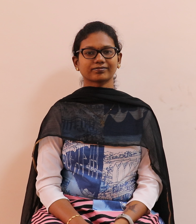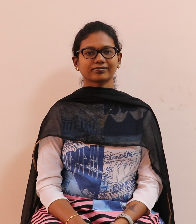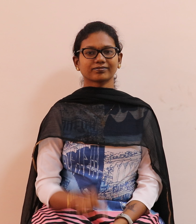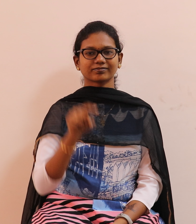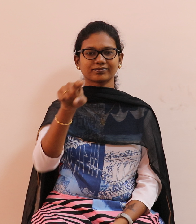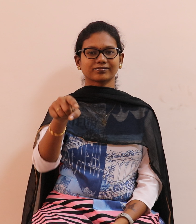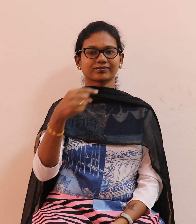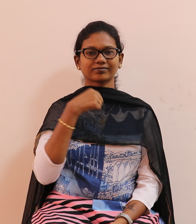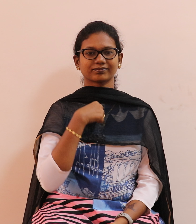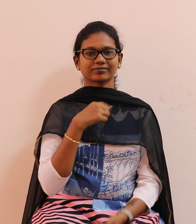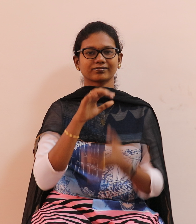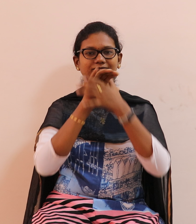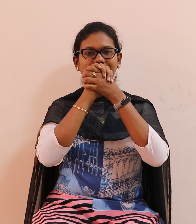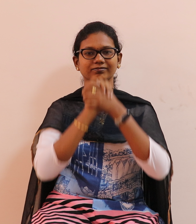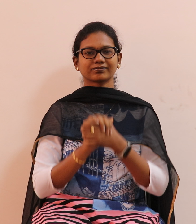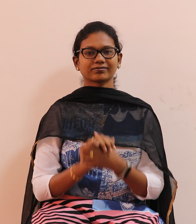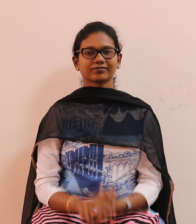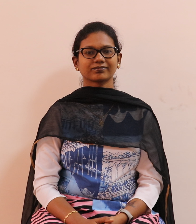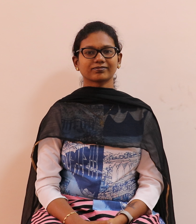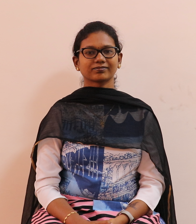he she is my friend